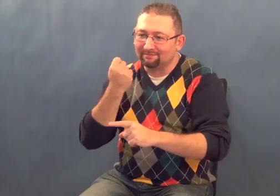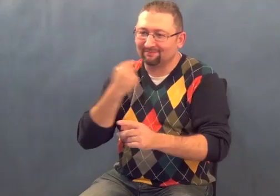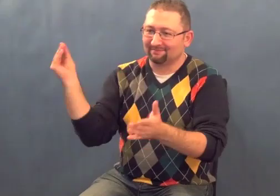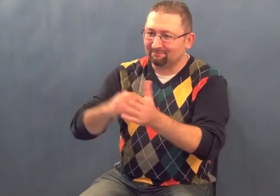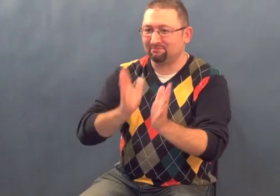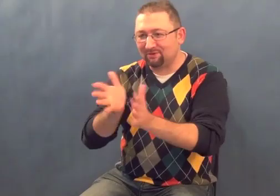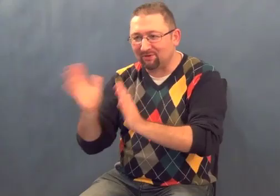Dodać, przygotować.